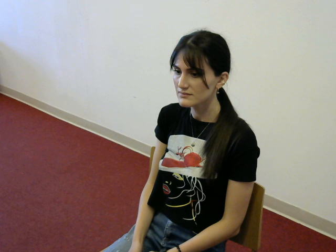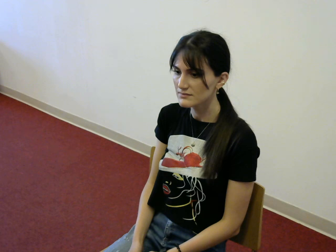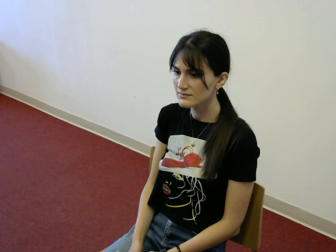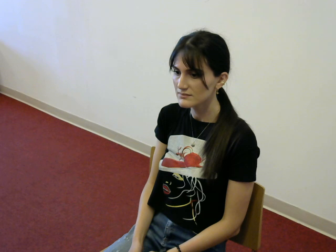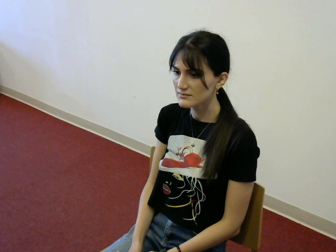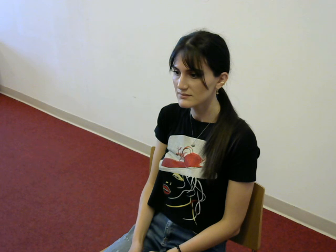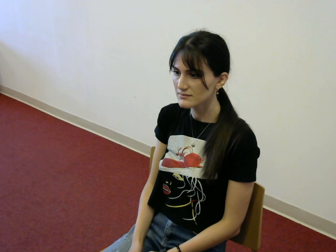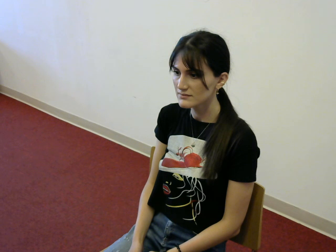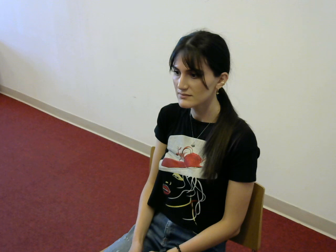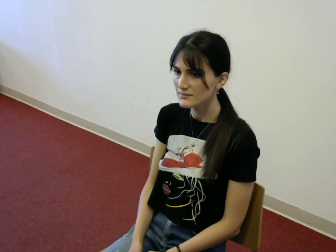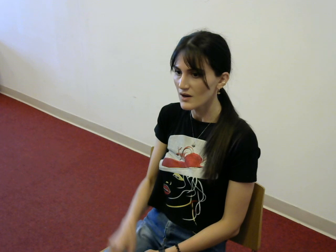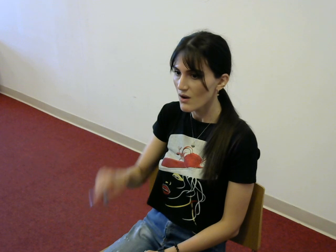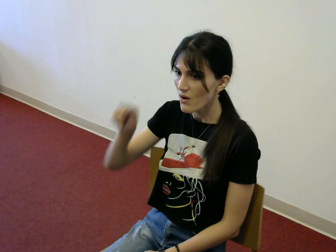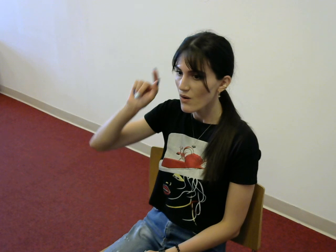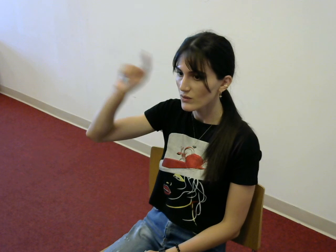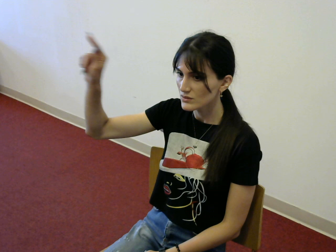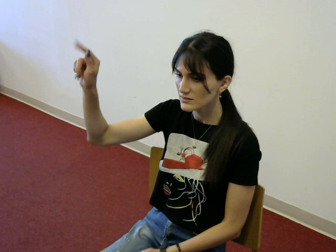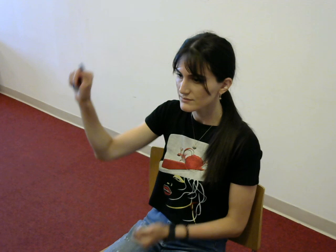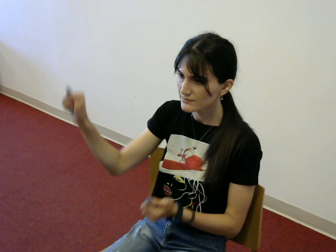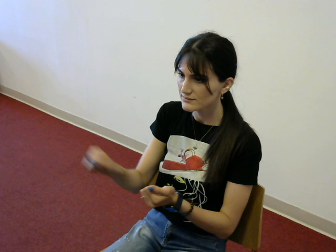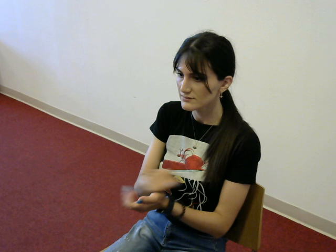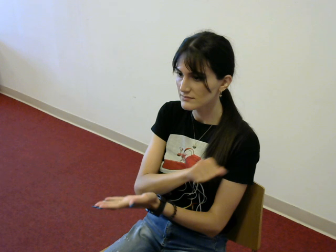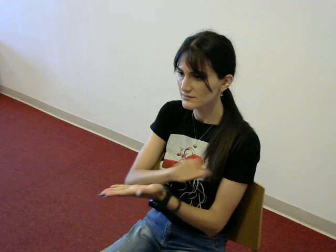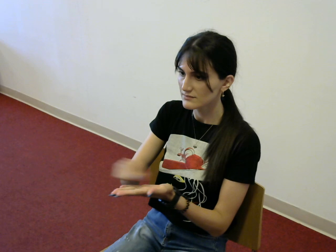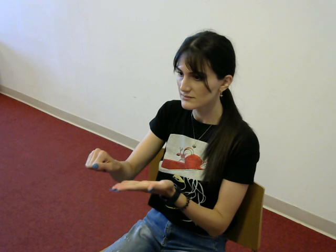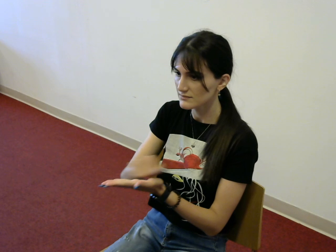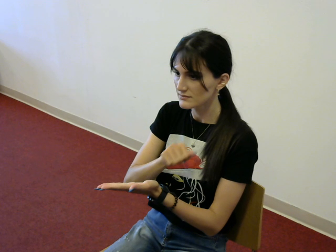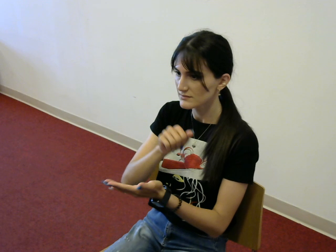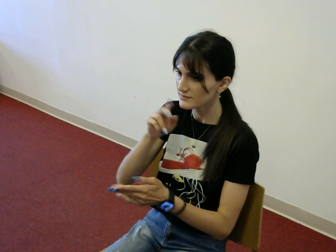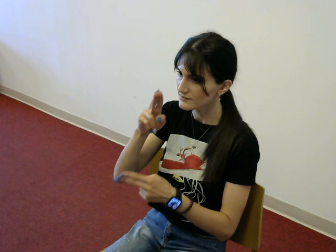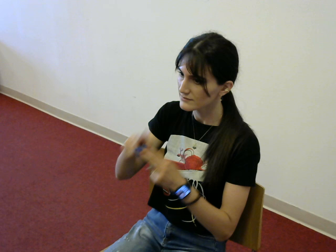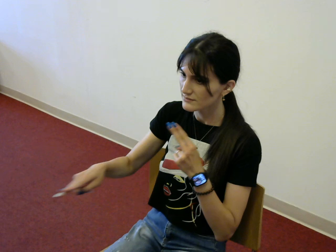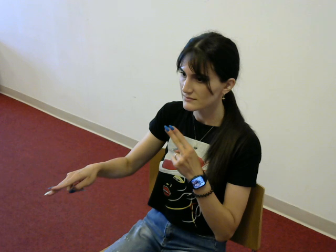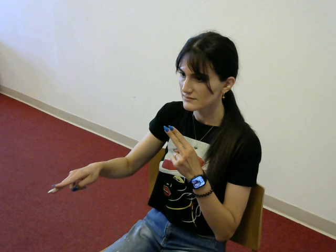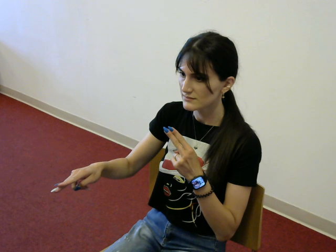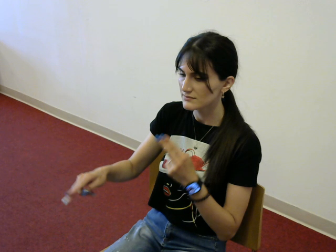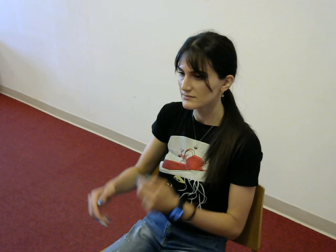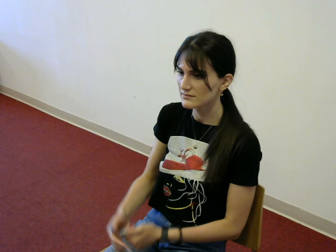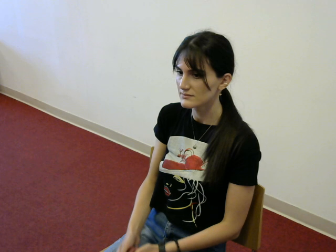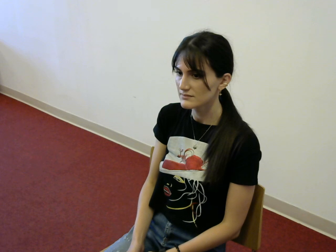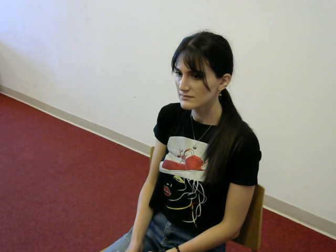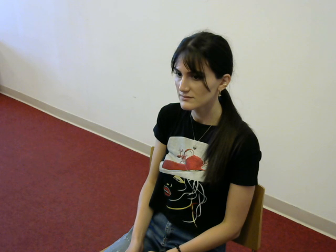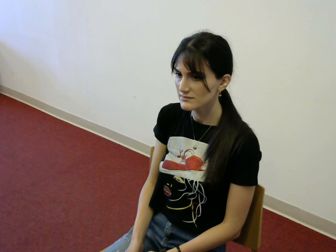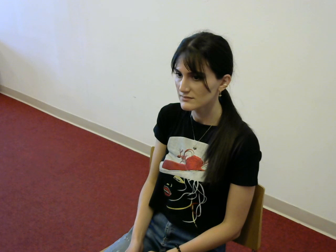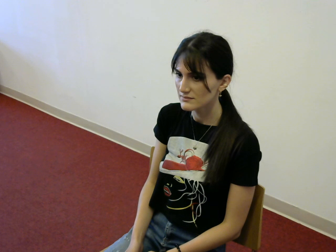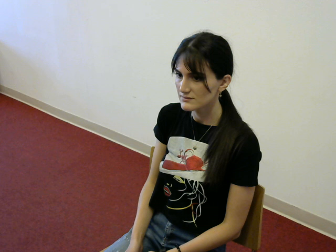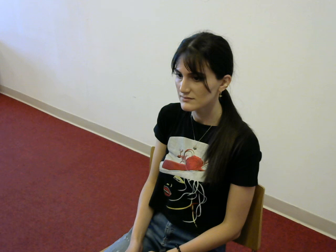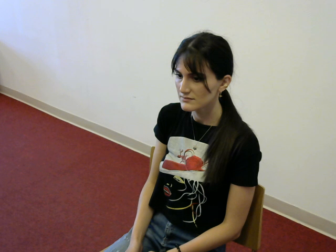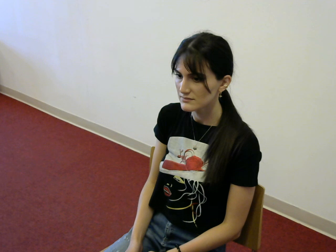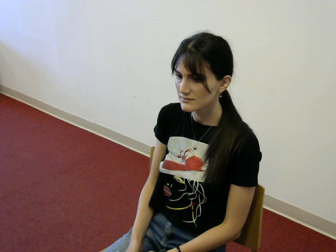O sənədlərini itirib